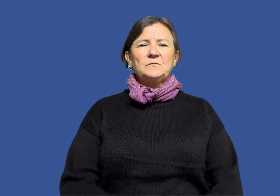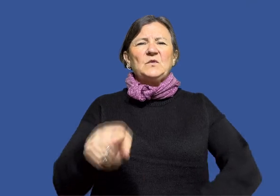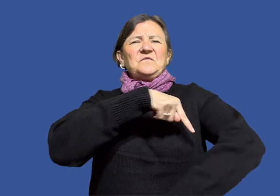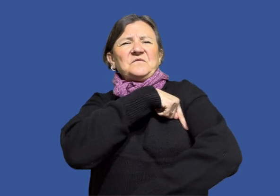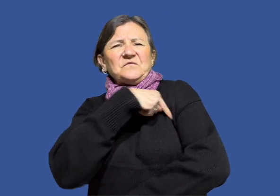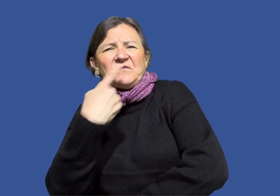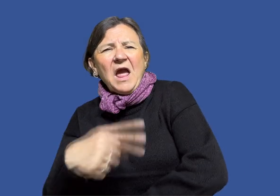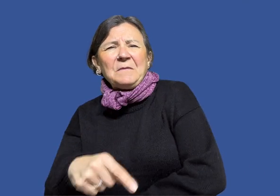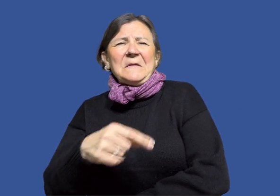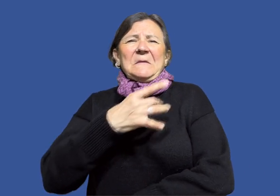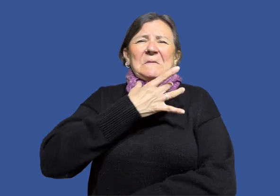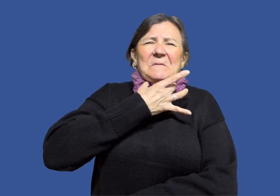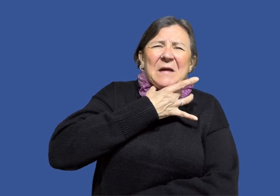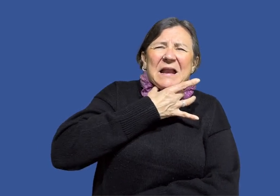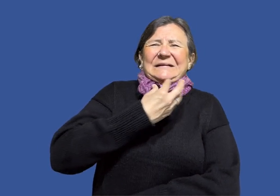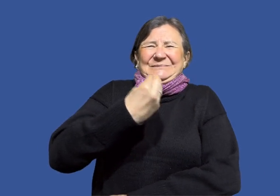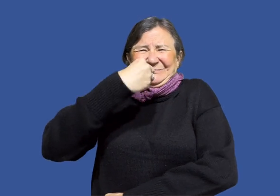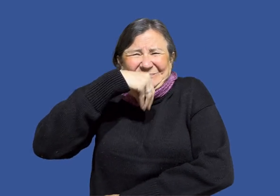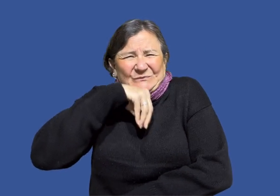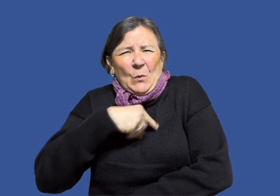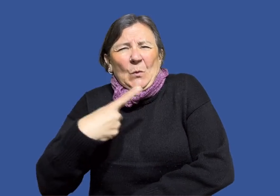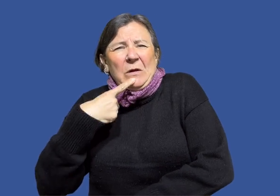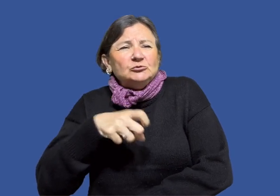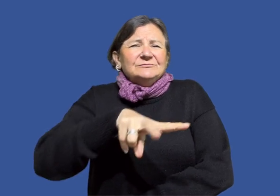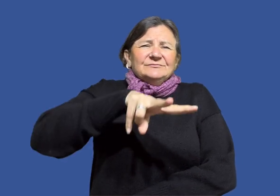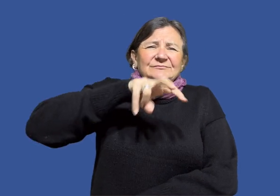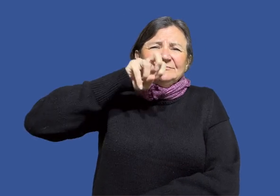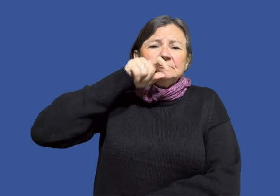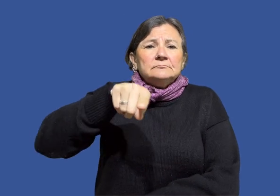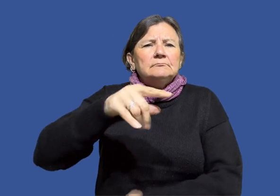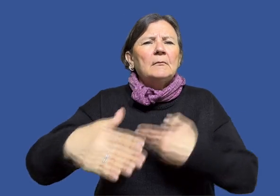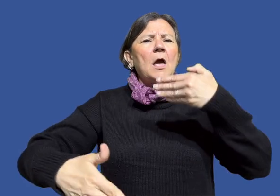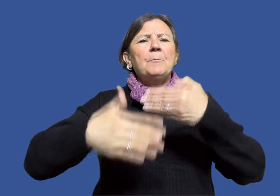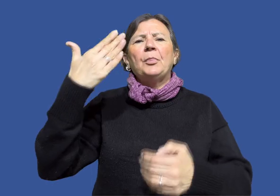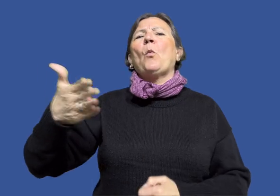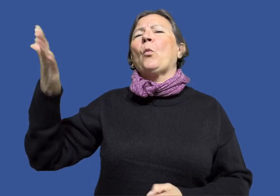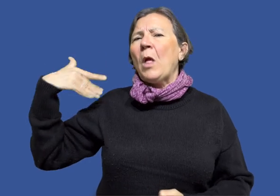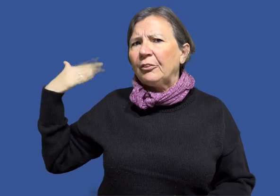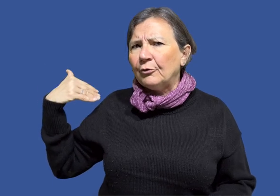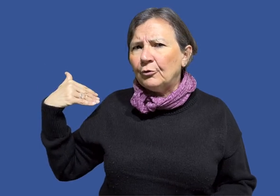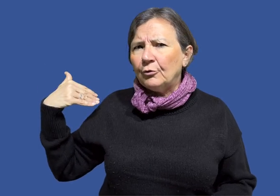Quan has començat a tenir febre, mal de coll quan empasses, i dificultats per respirar?